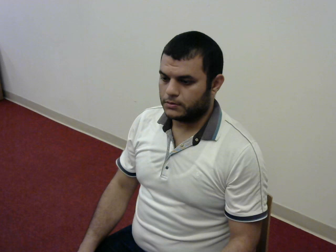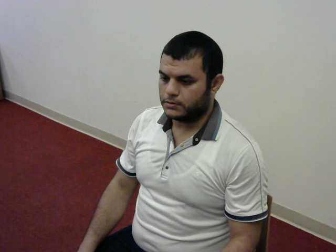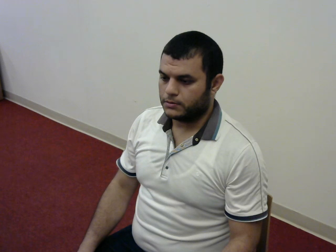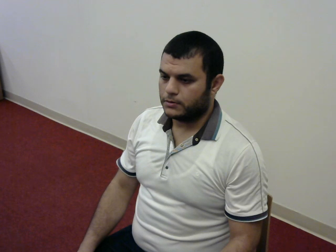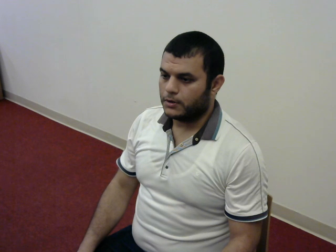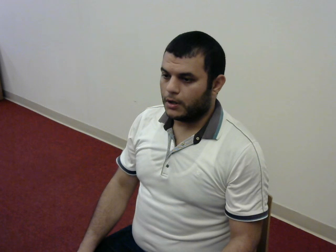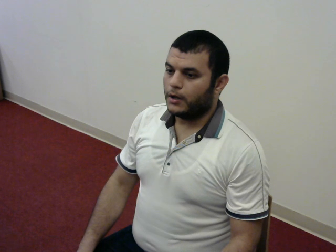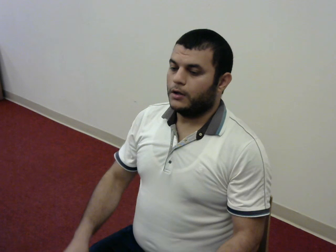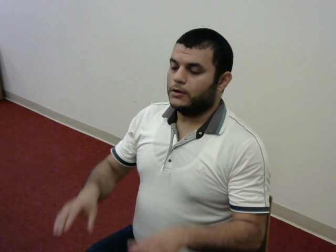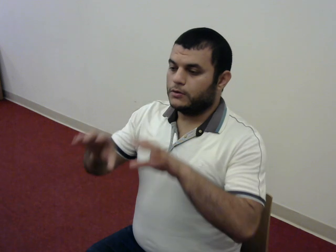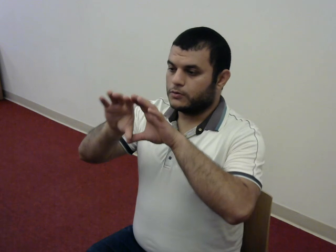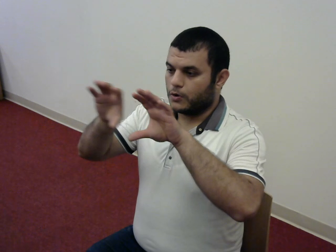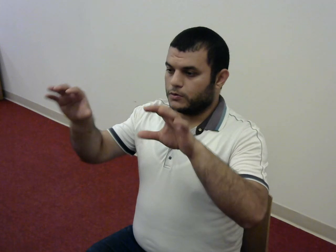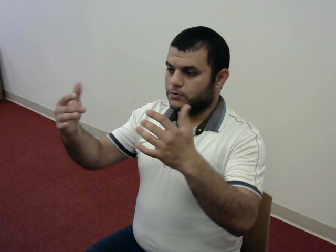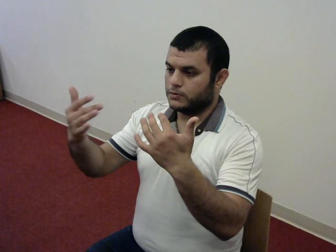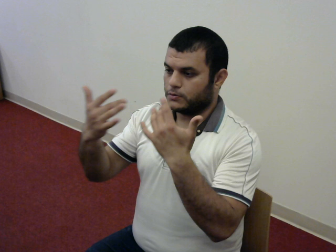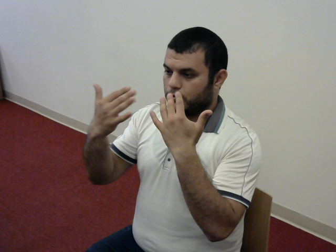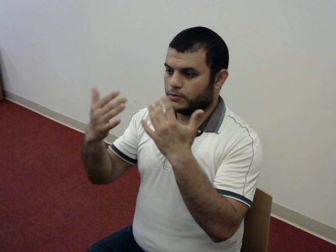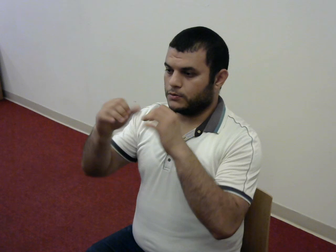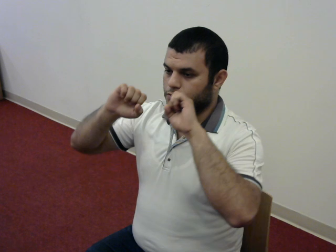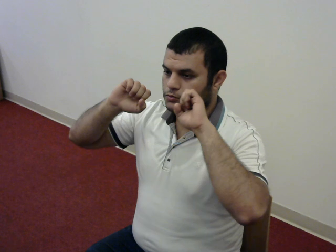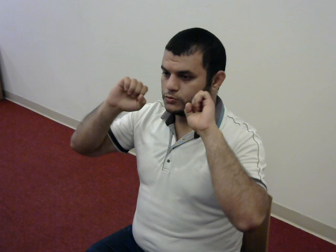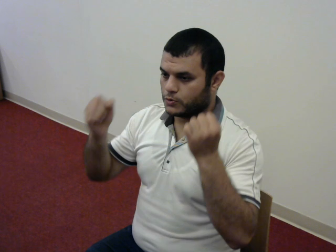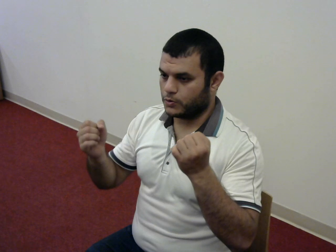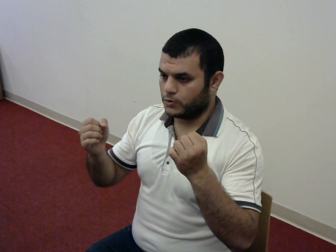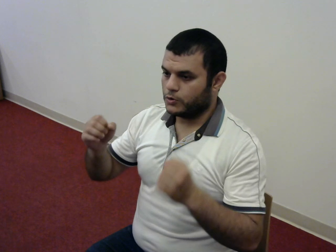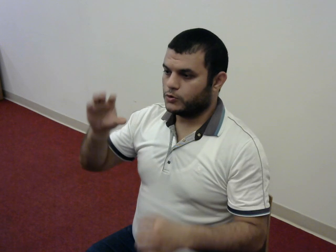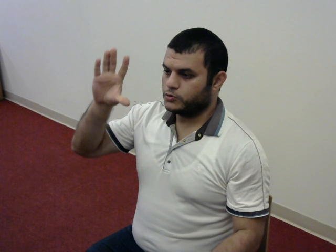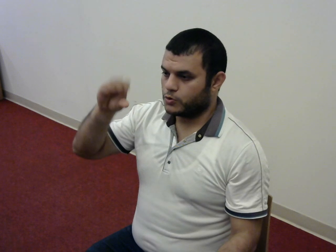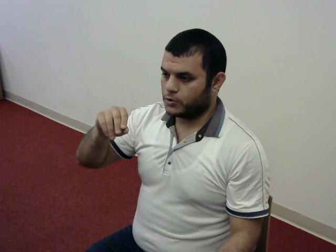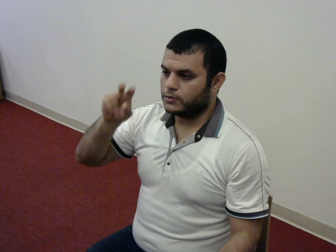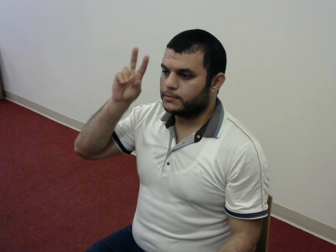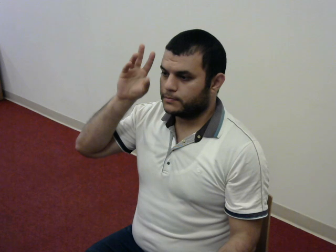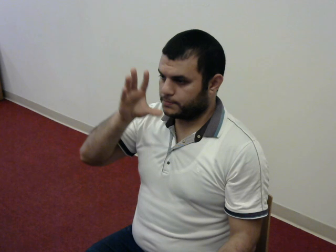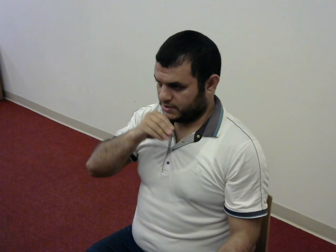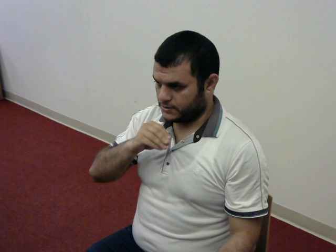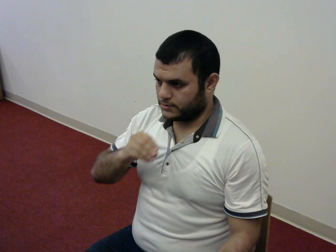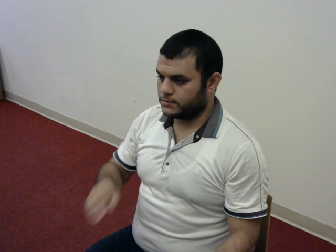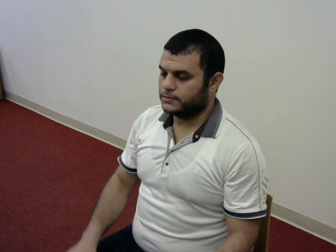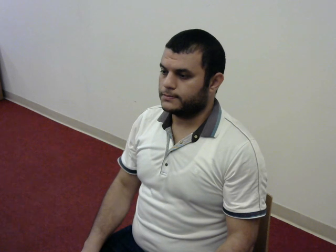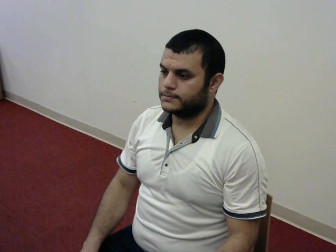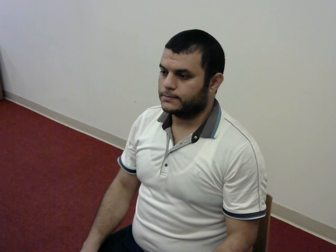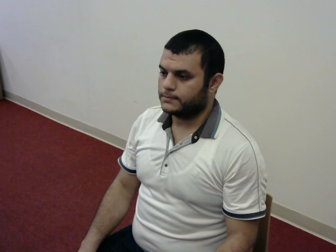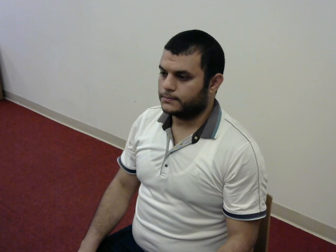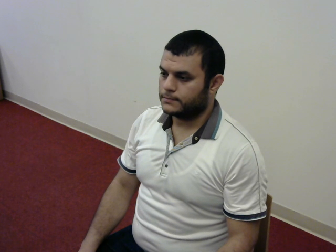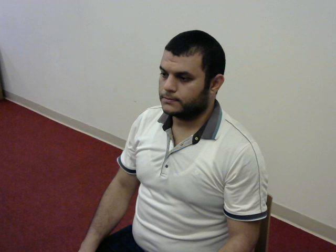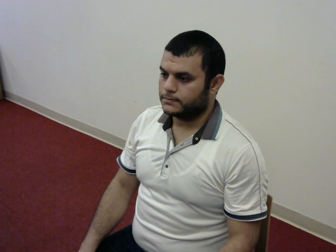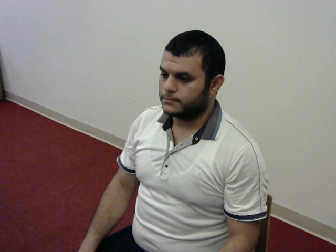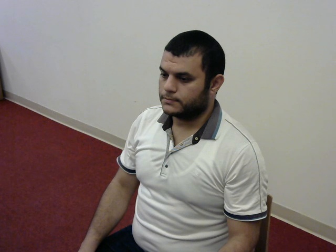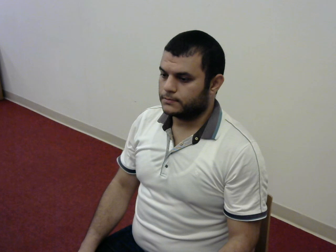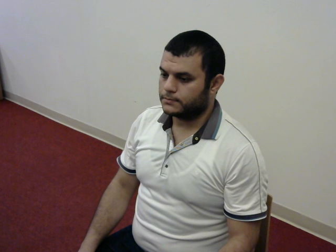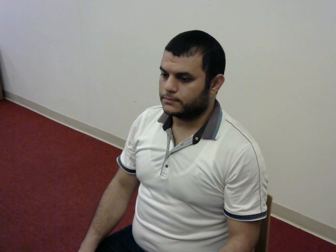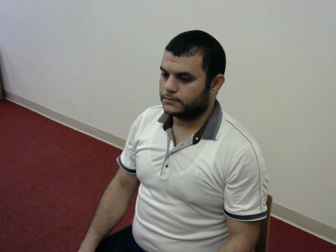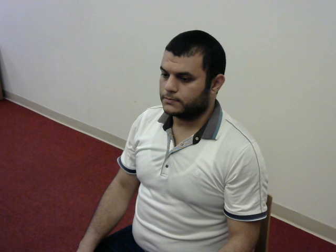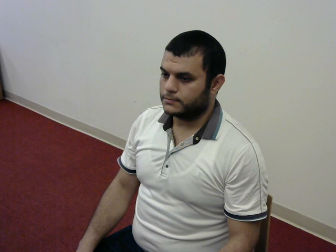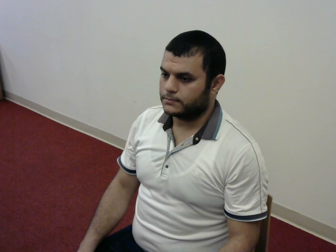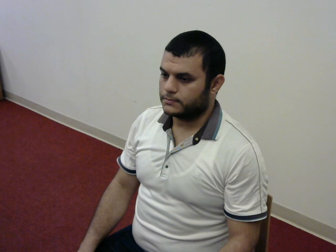Kondisioneri söndürə bilərsinizmi?